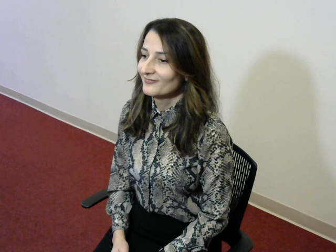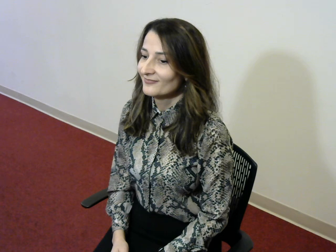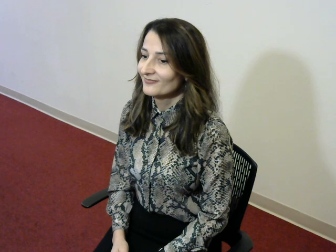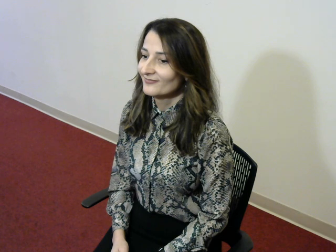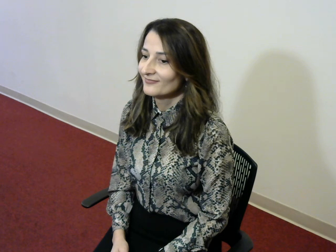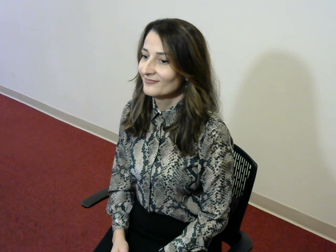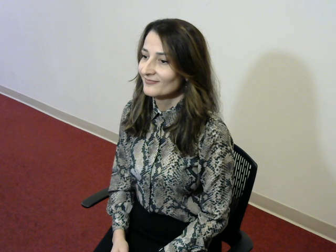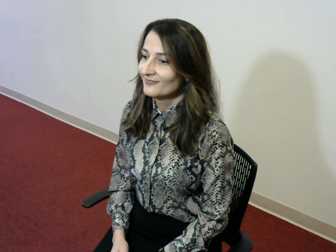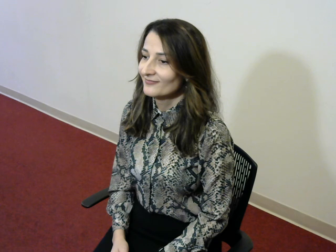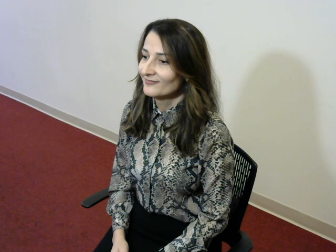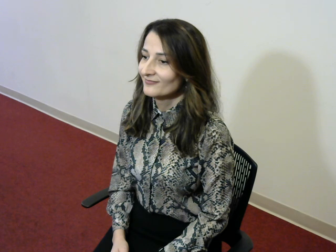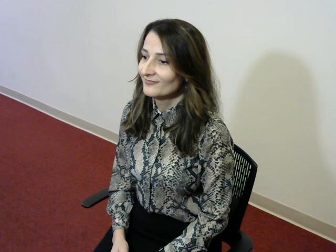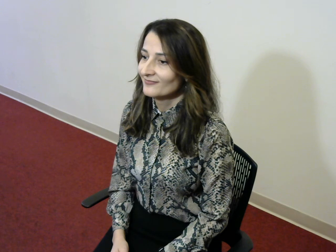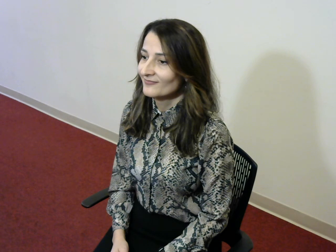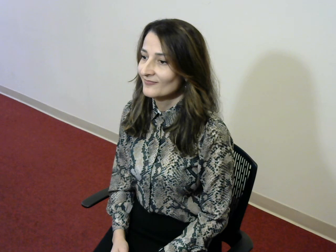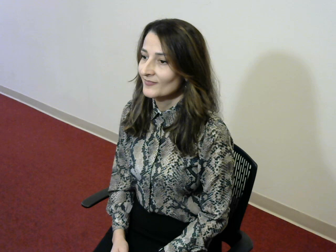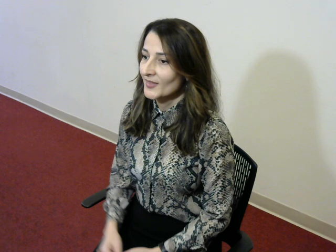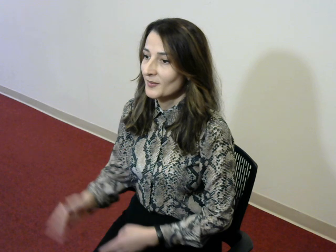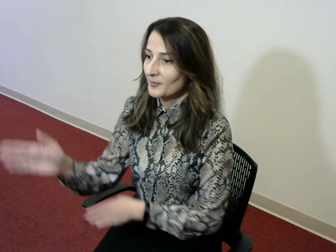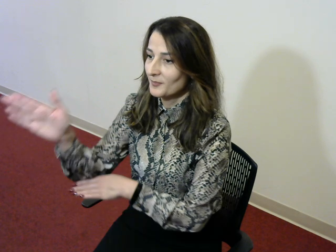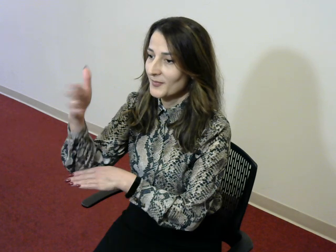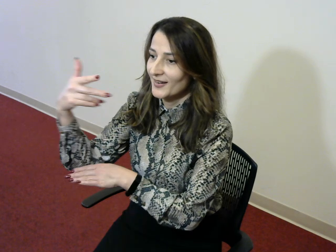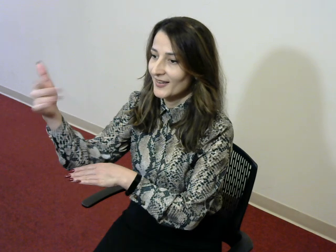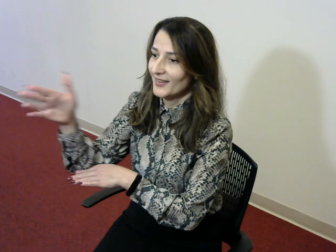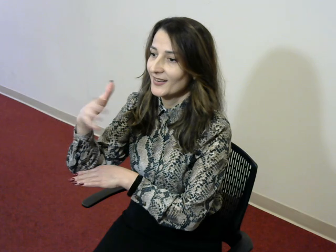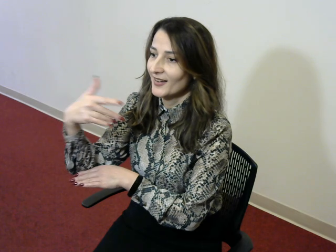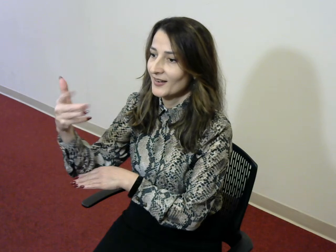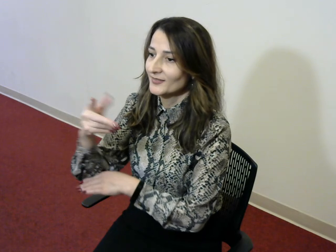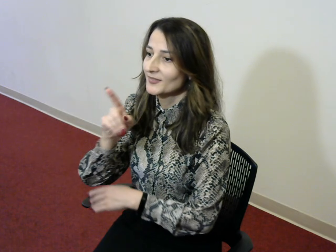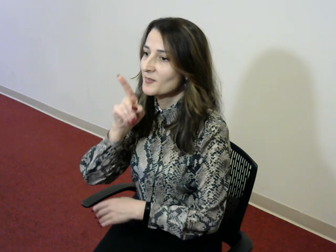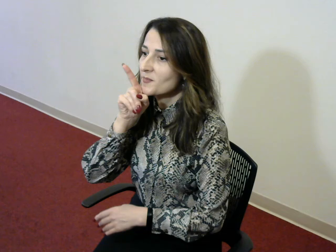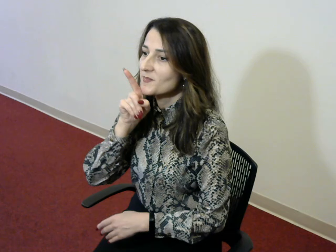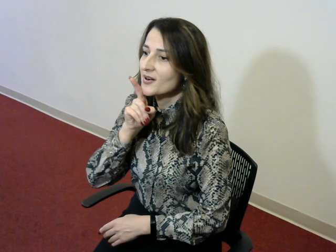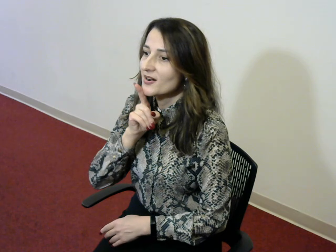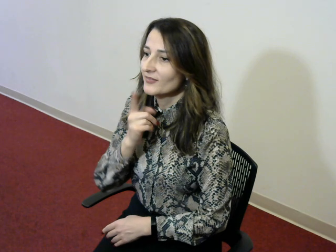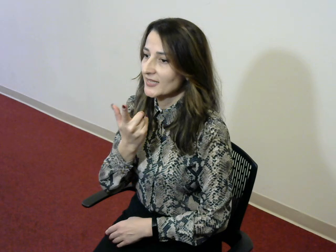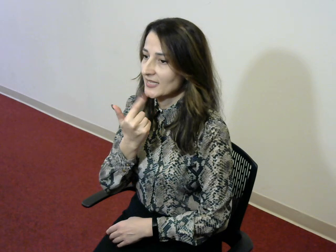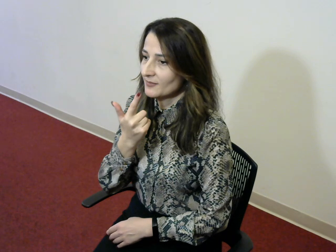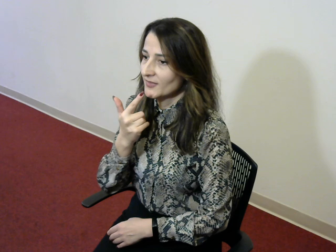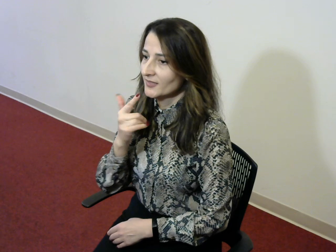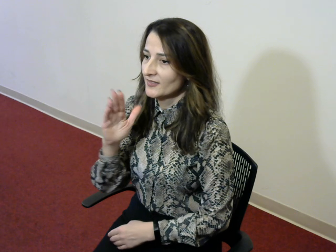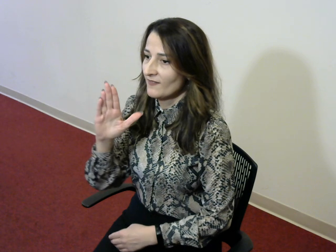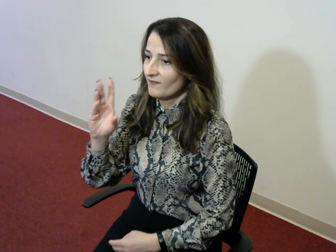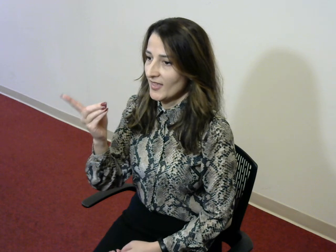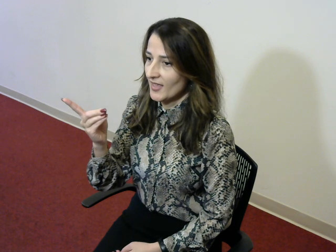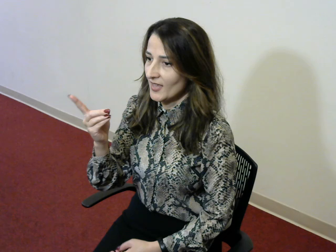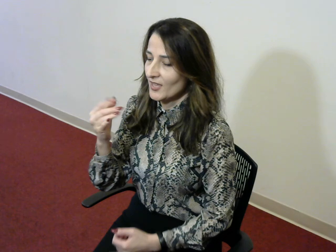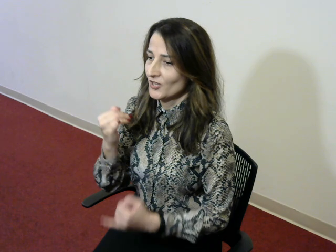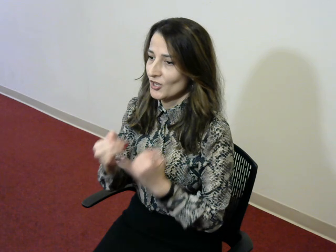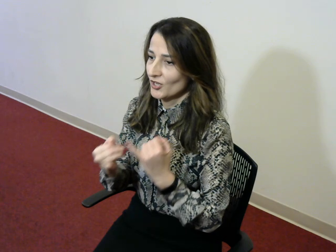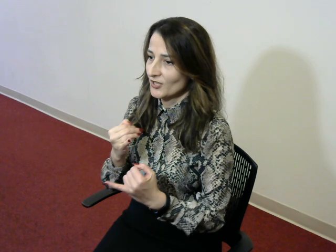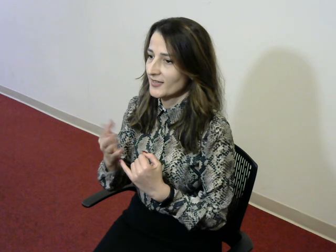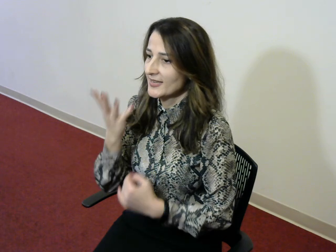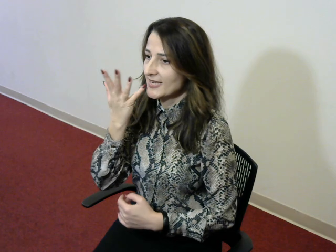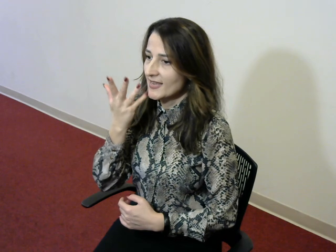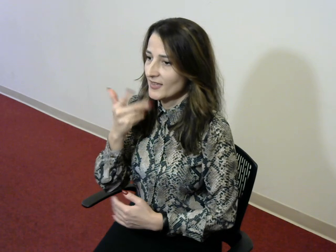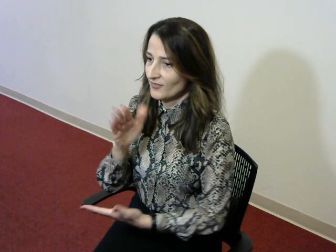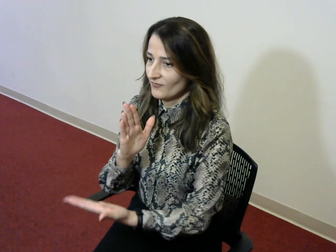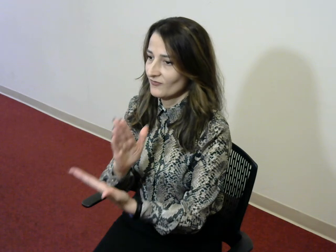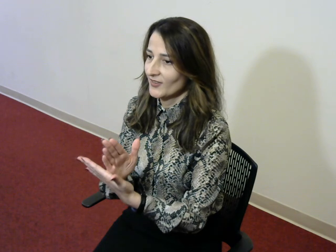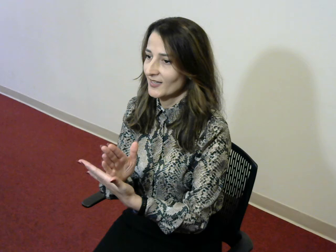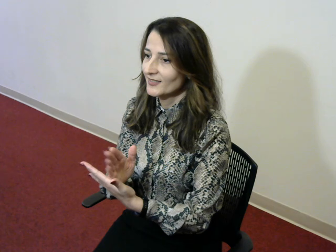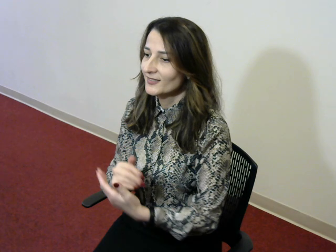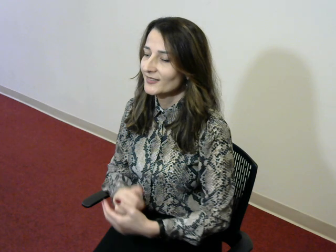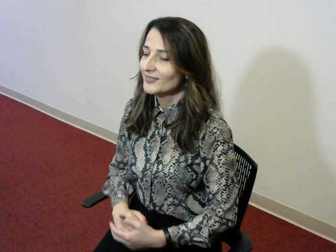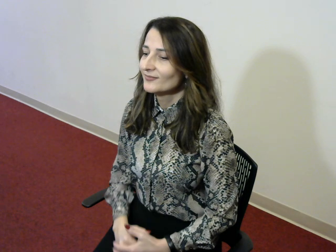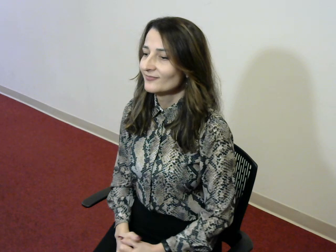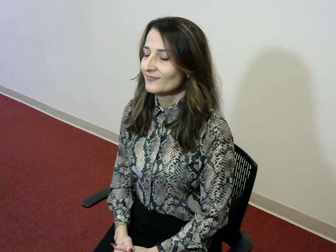Bayrağımızda mavi, qırmızı və yaşıl rənglər var